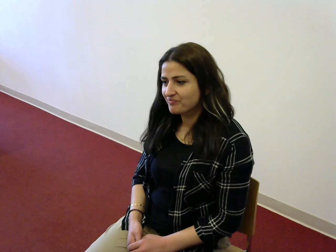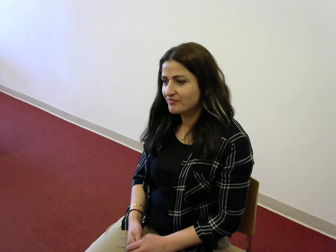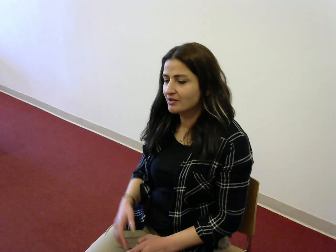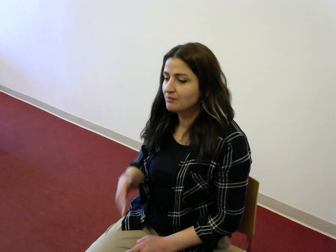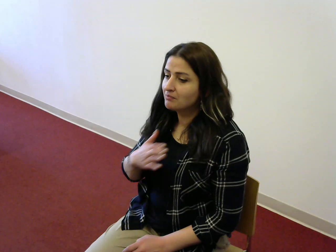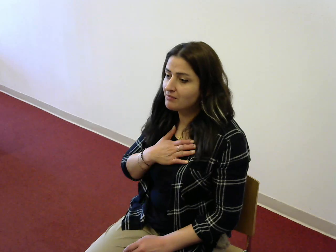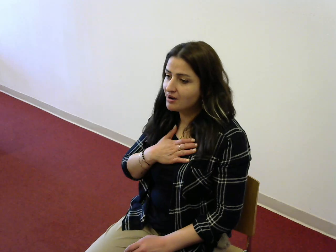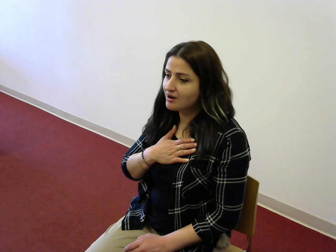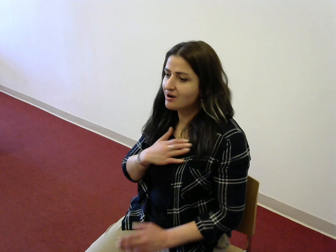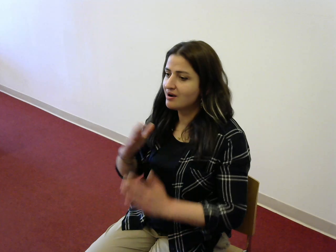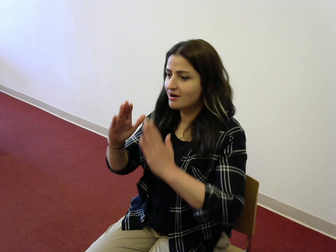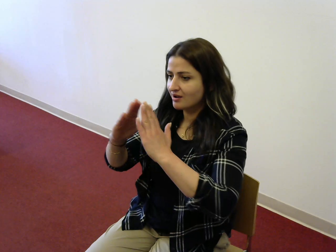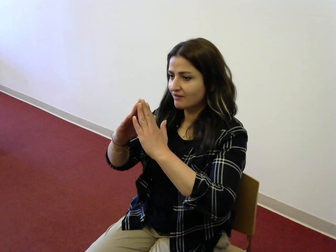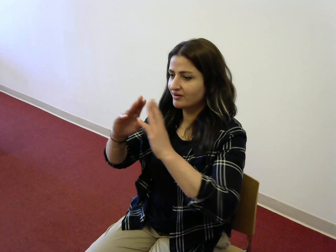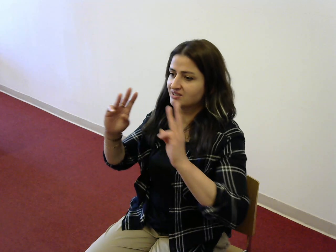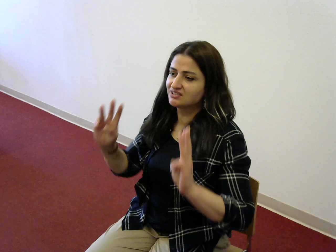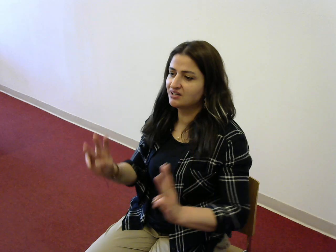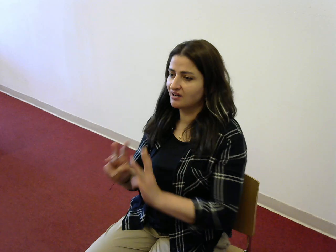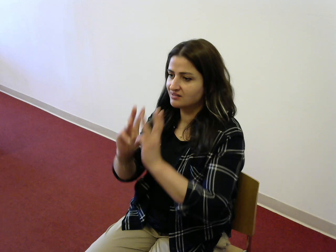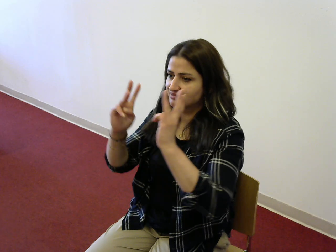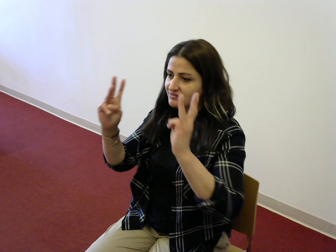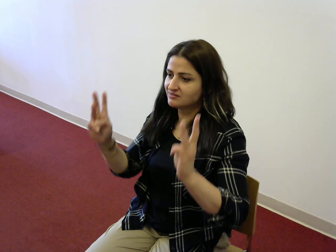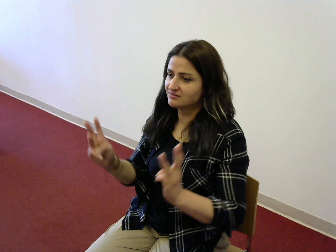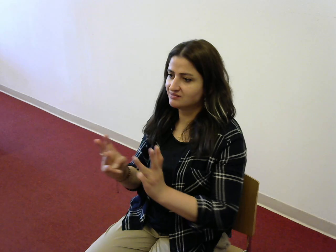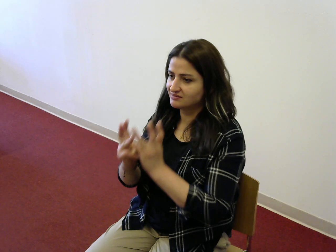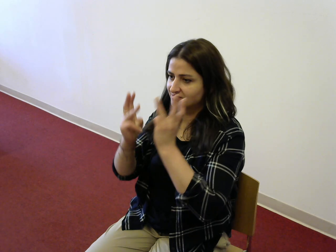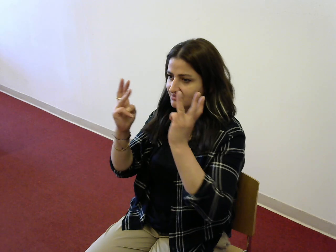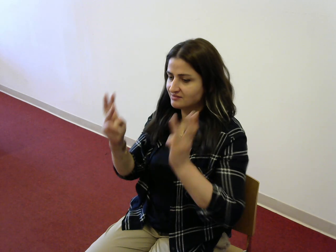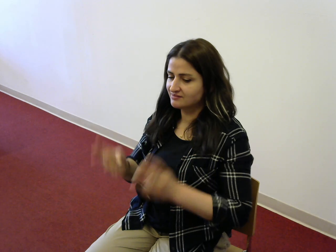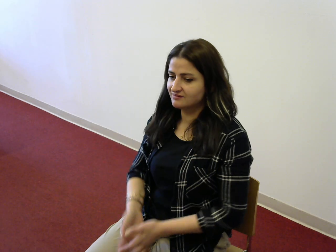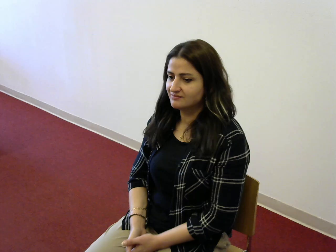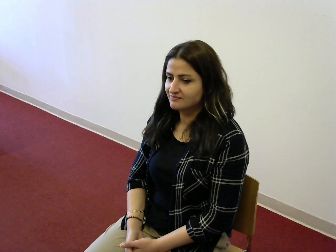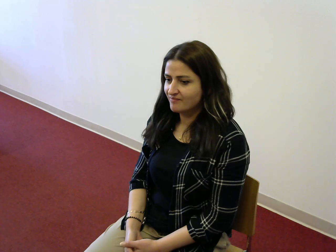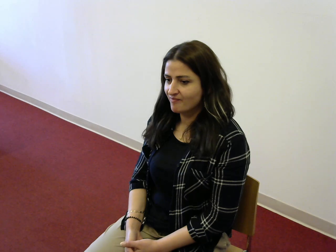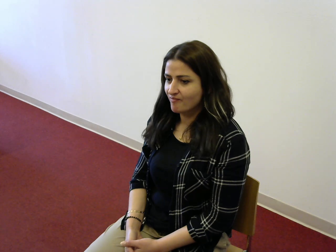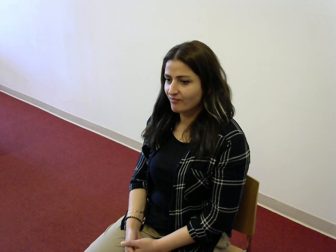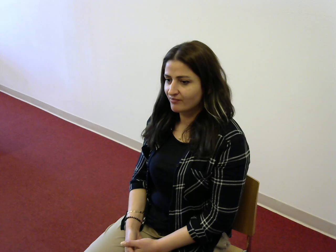Bizim evizim yanır